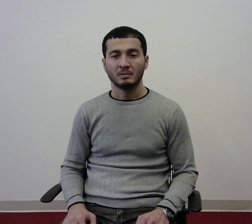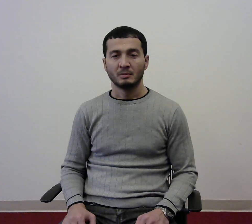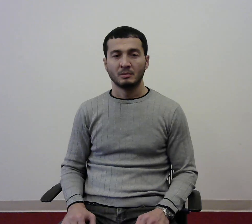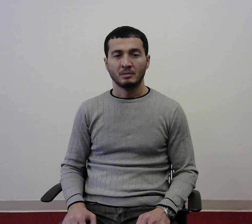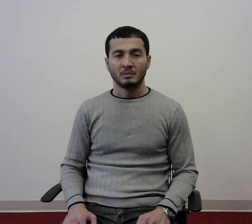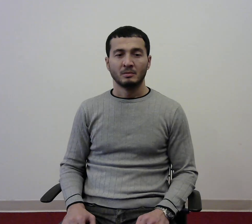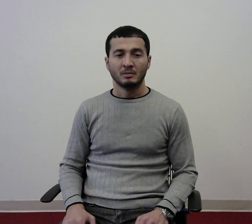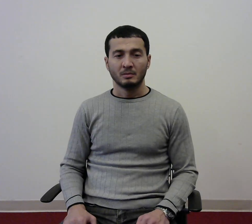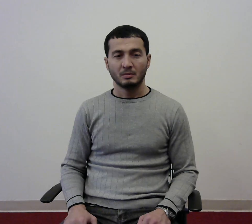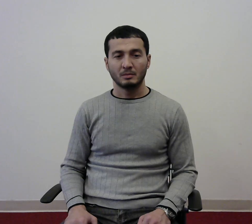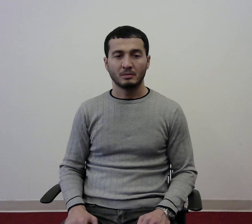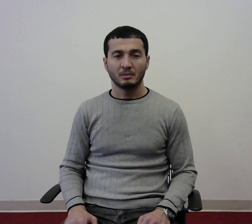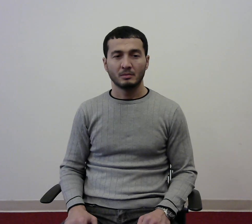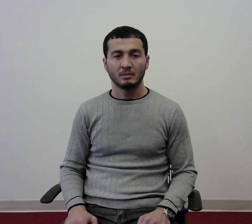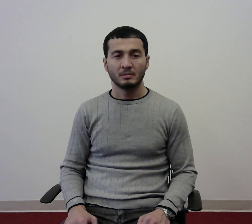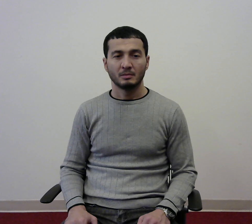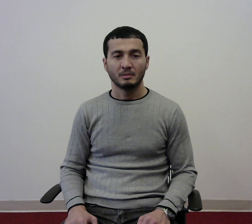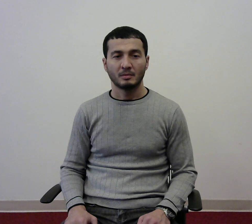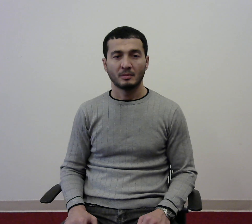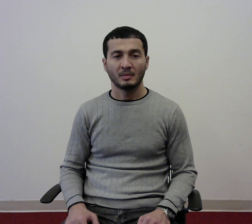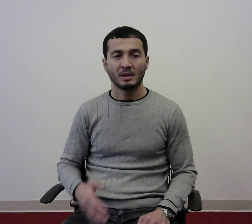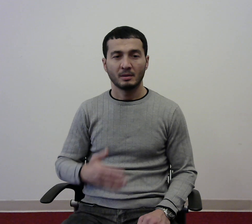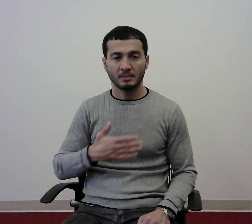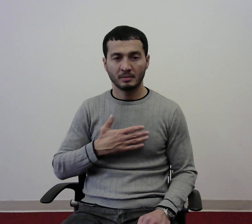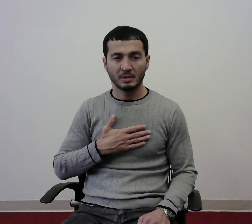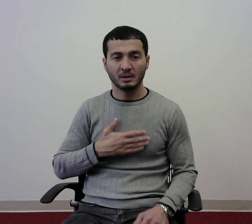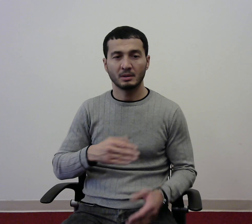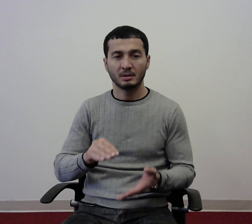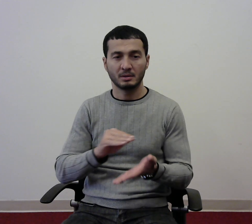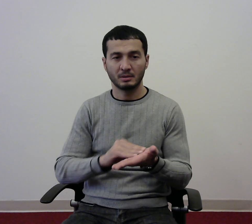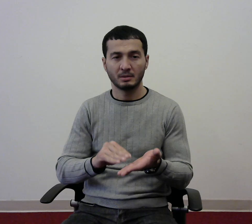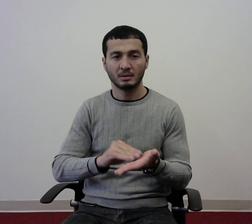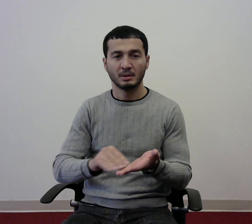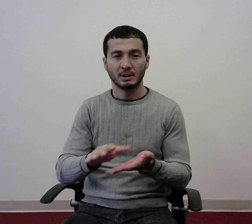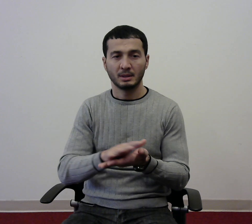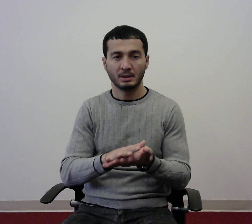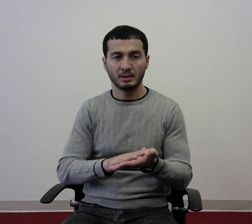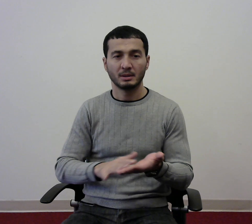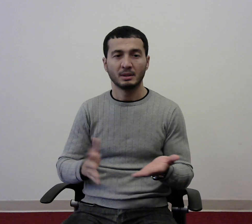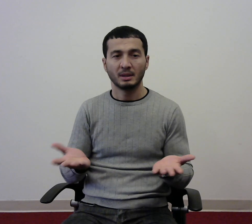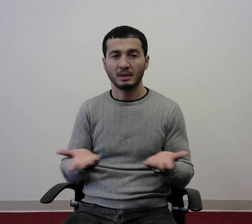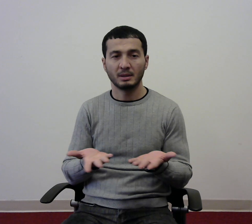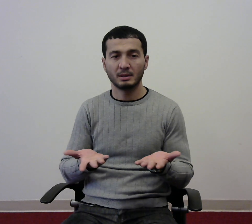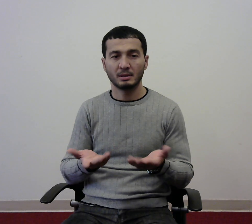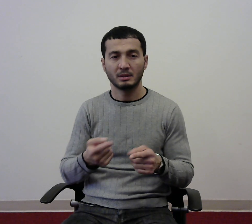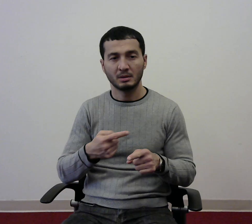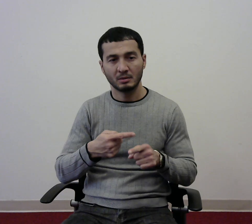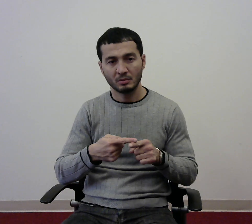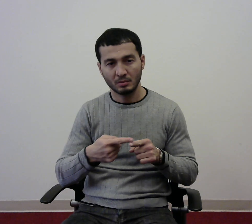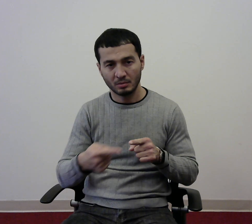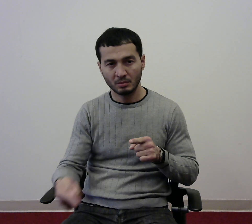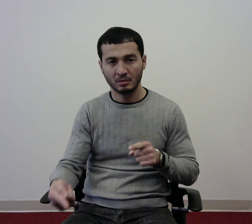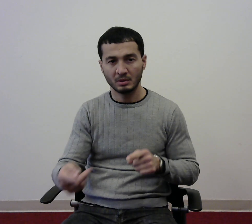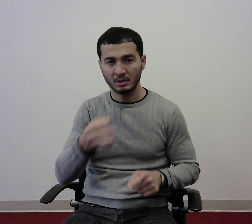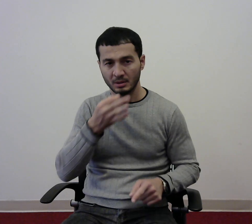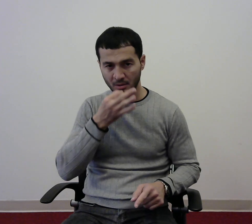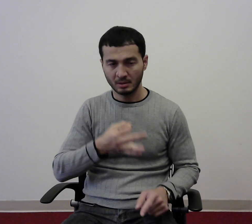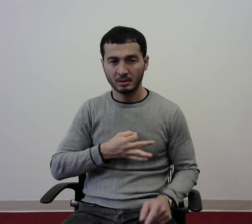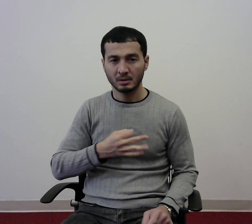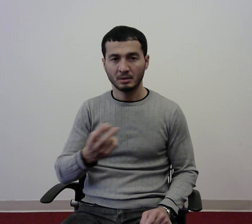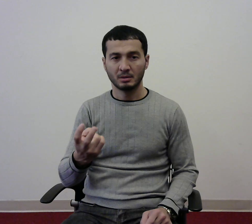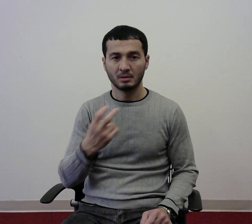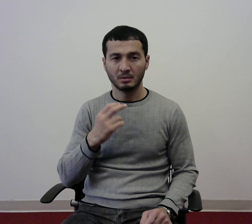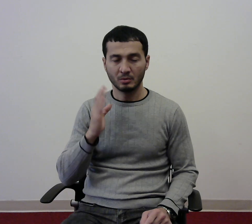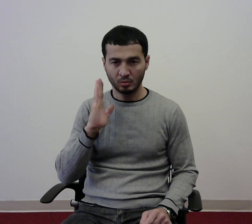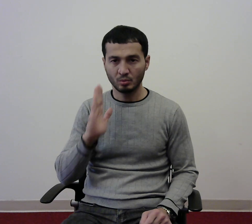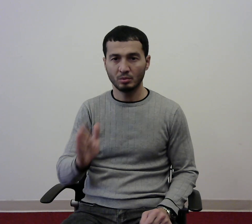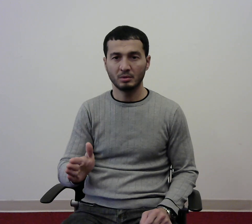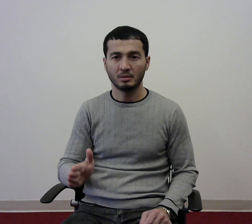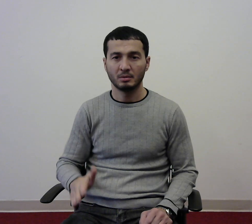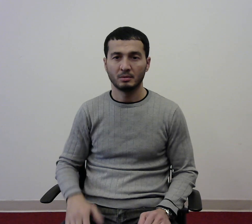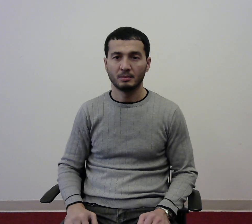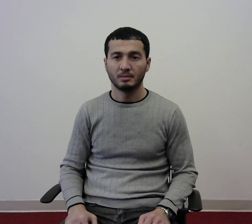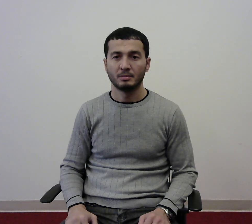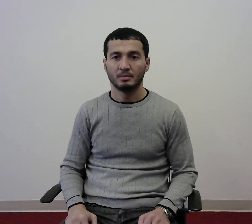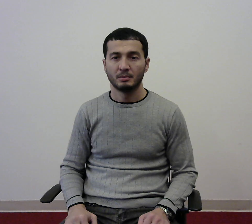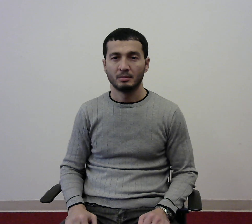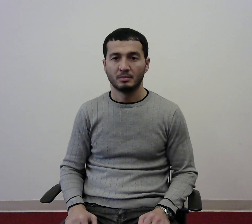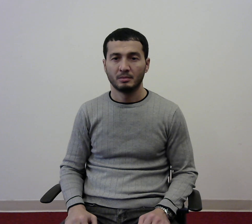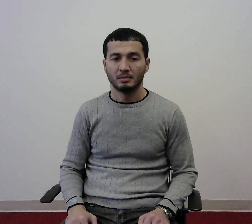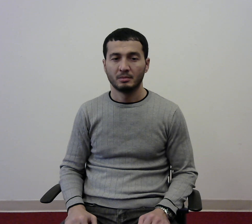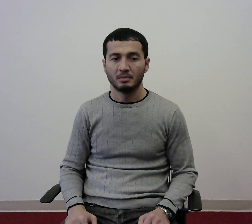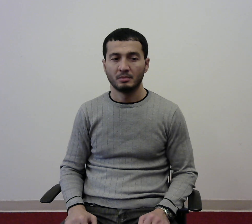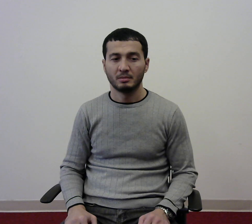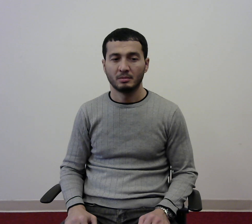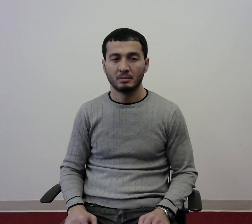Mənim yazdığım ərizəyə hansı müddətdə cavab gələcək?